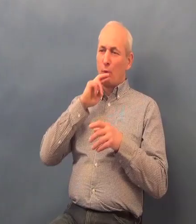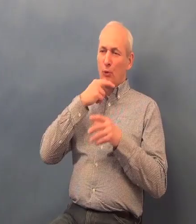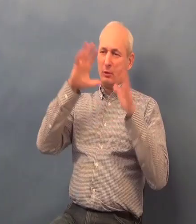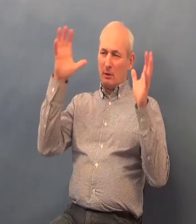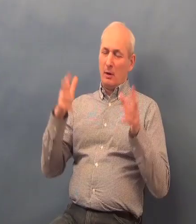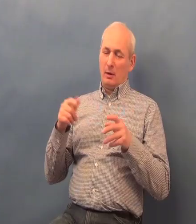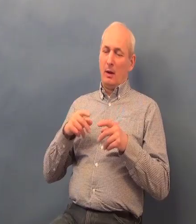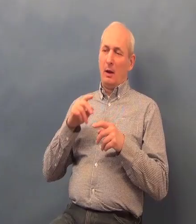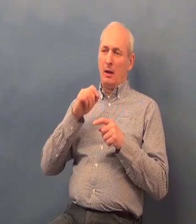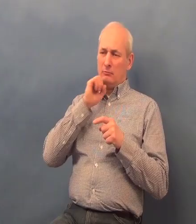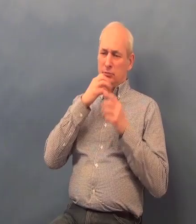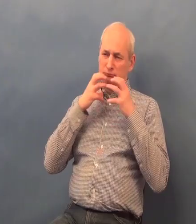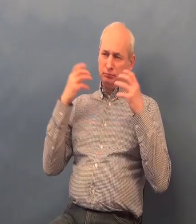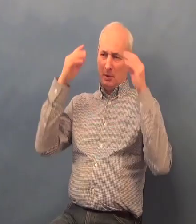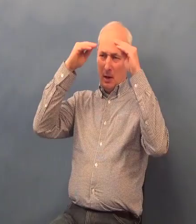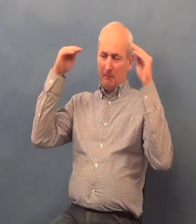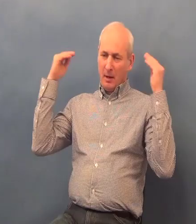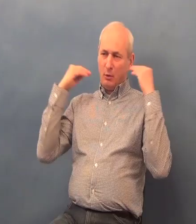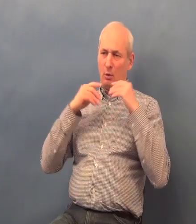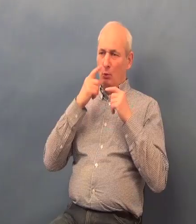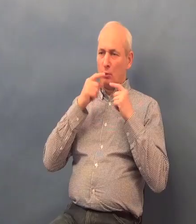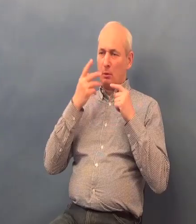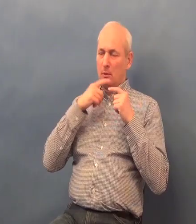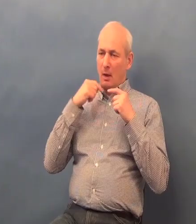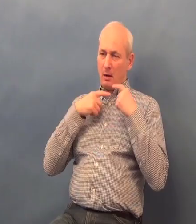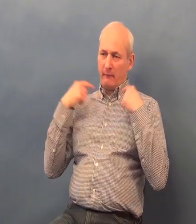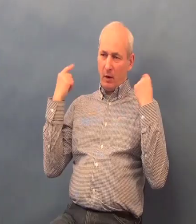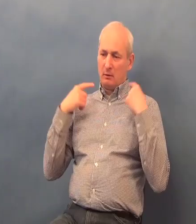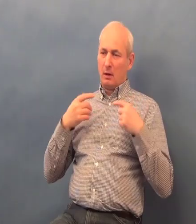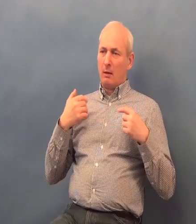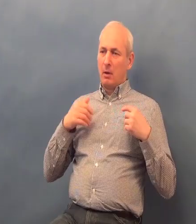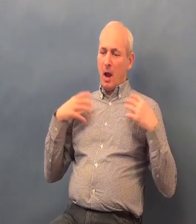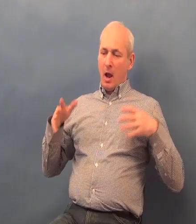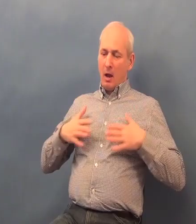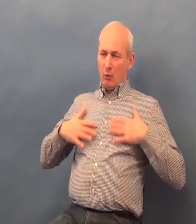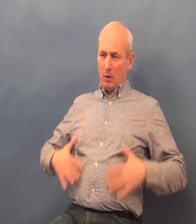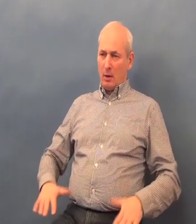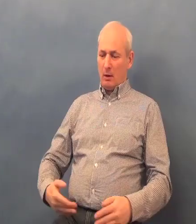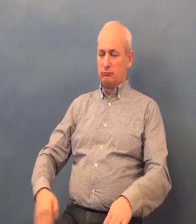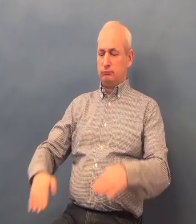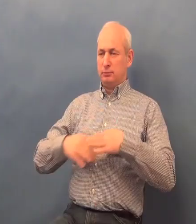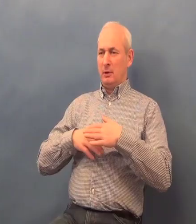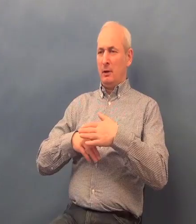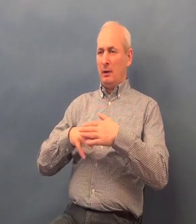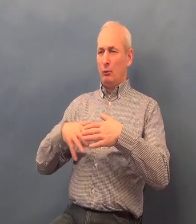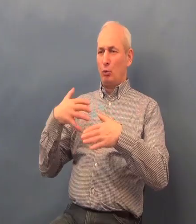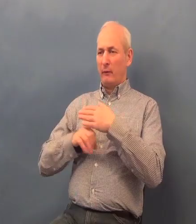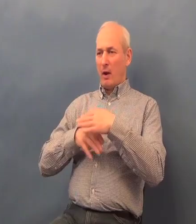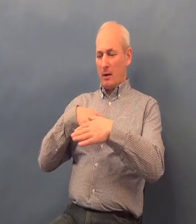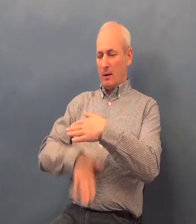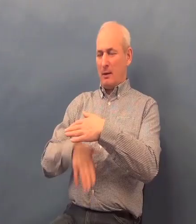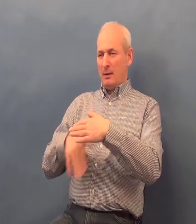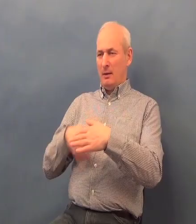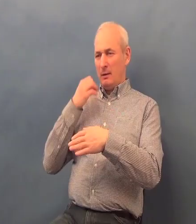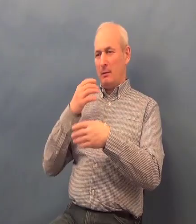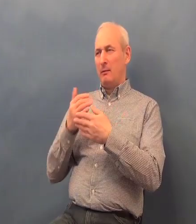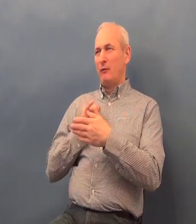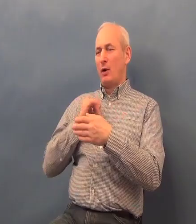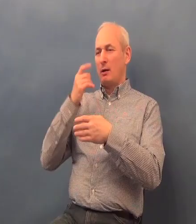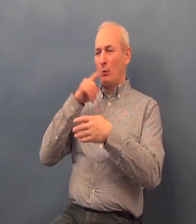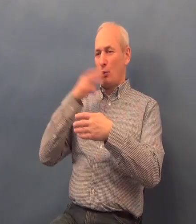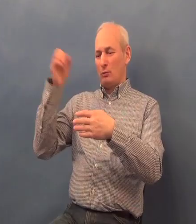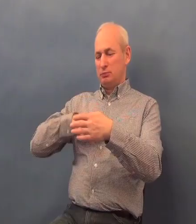Starszy pan z brodą, na głowie ma kapelusz, związaną na szyi czerwoną chustę oraz biały fartuch z dużą kieszenią na przodzie, do której można wkładać owoce, gruszki.